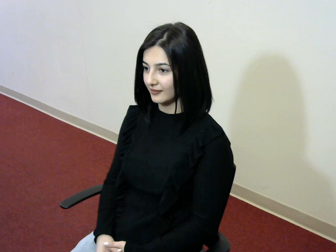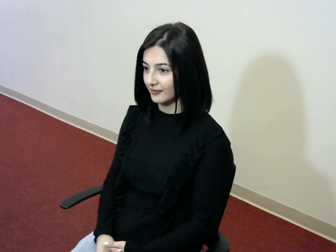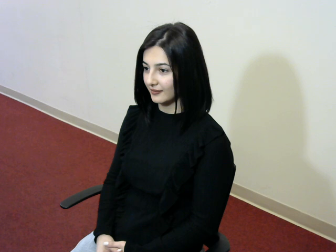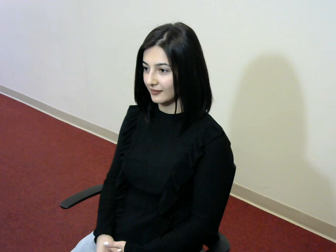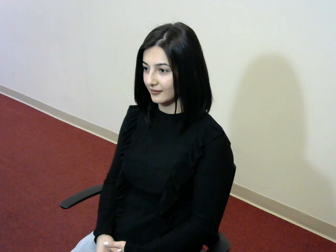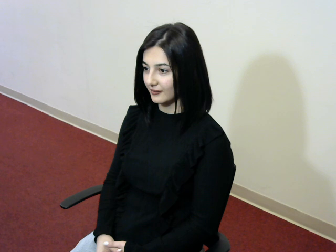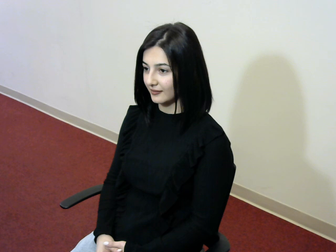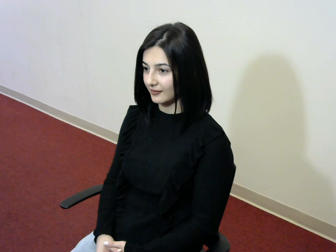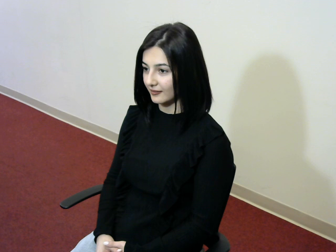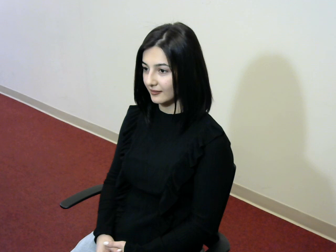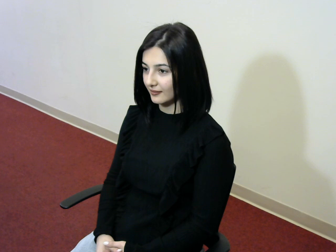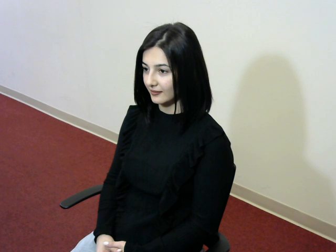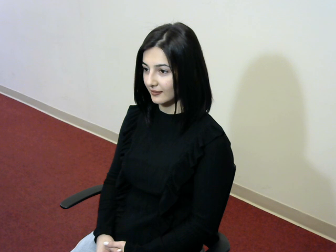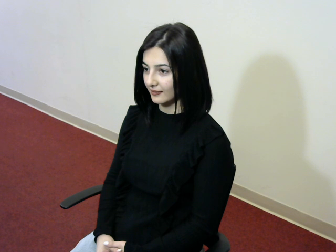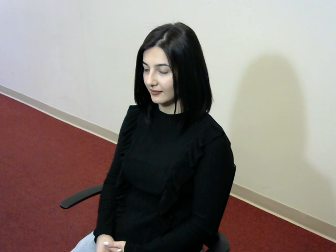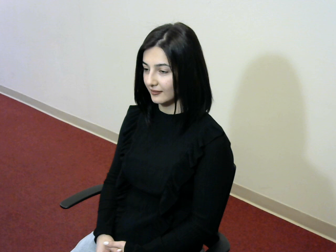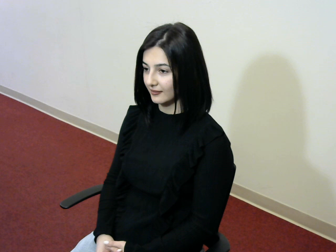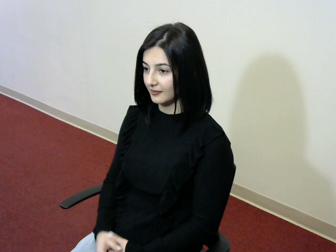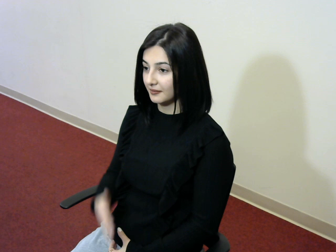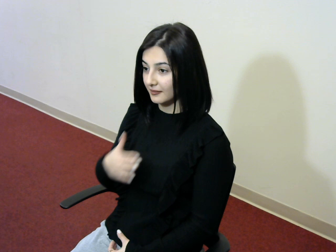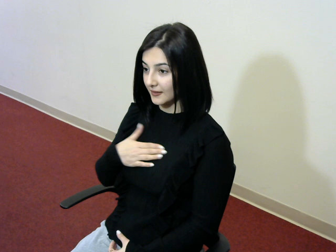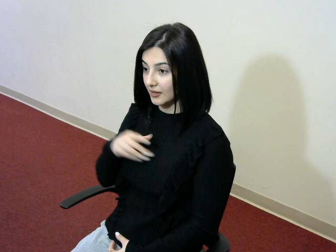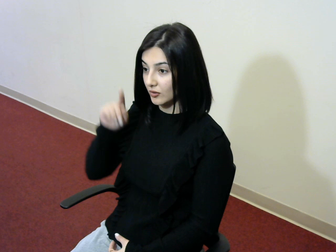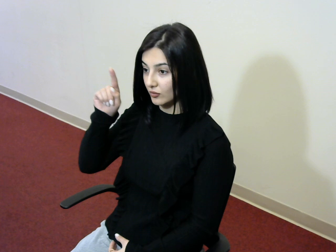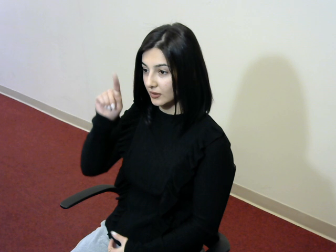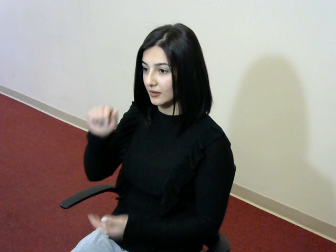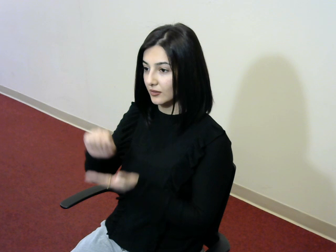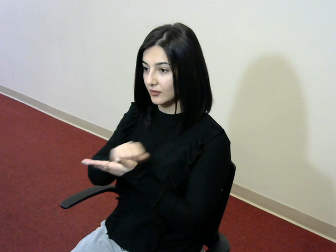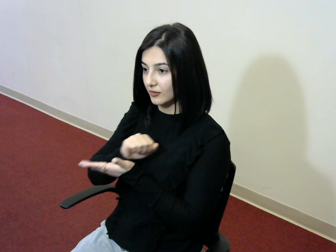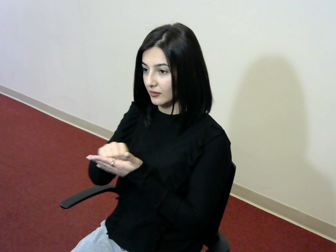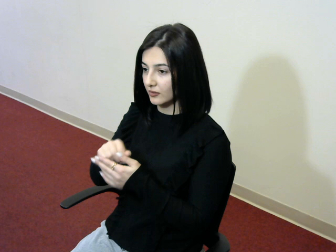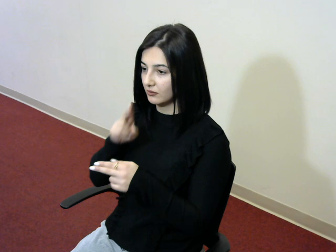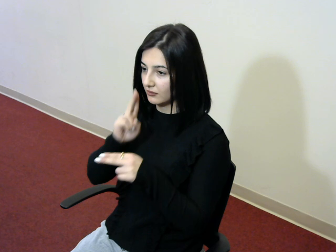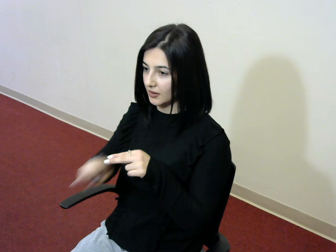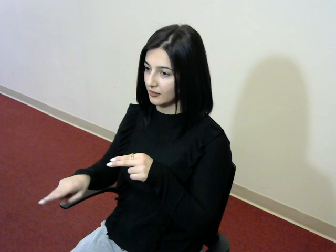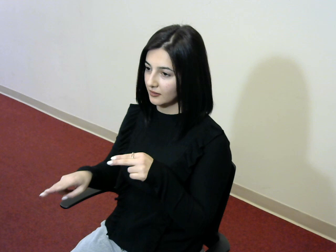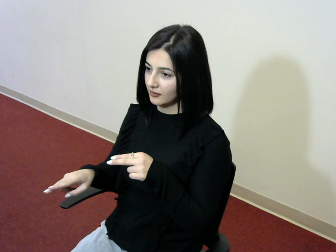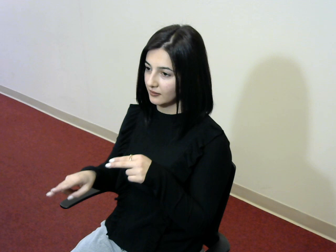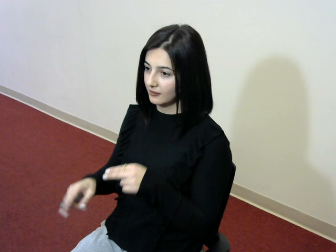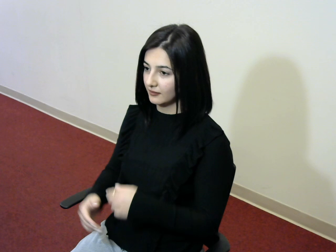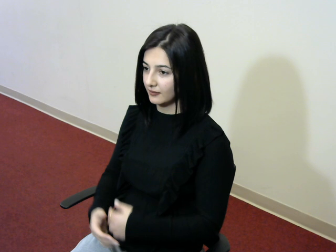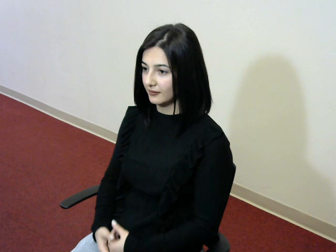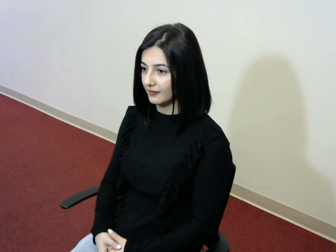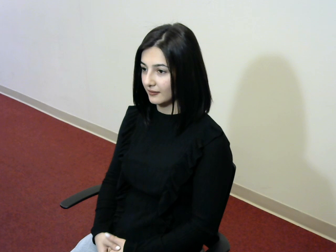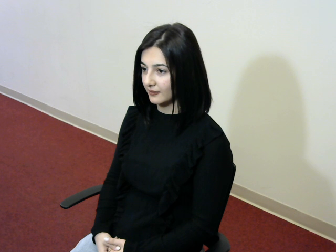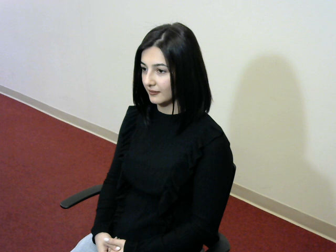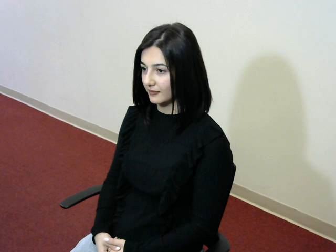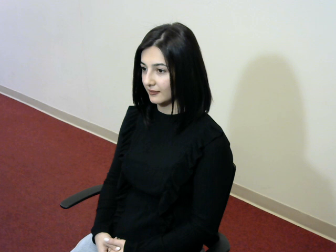Mən o sənədi itirmişdim